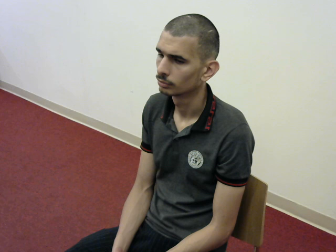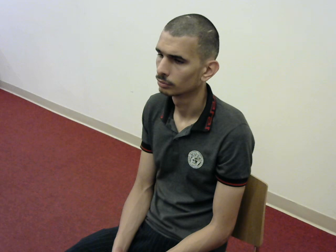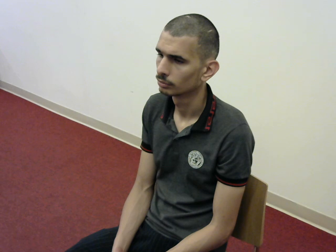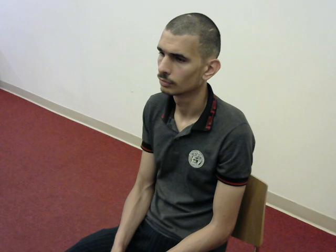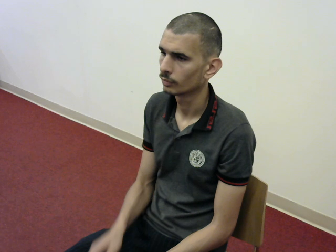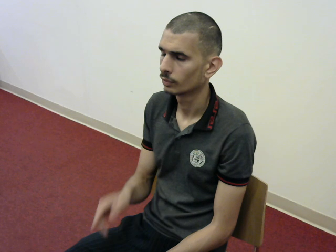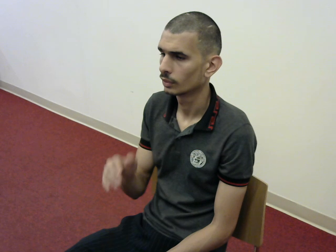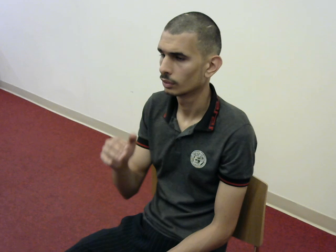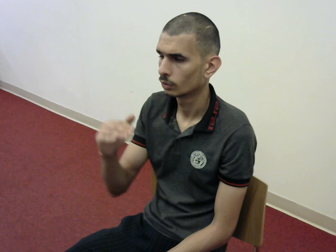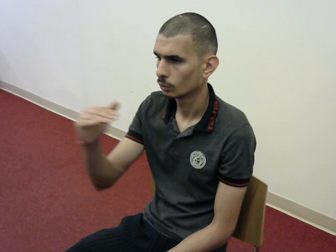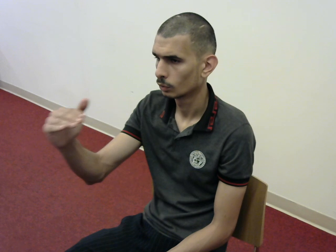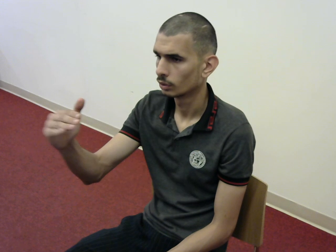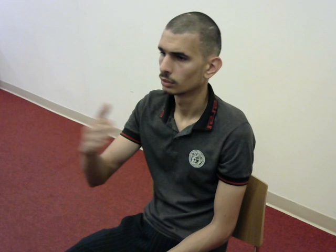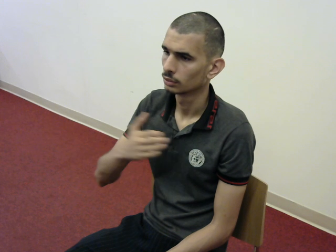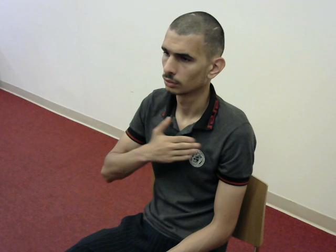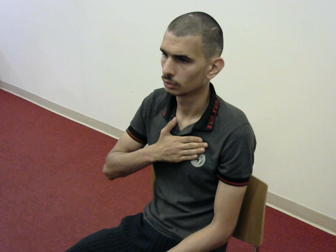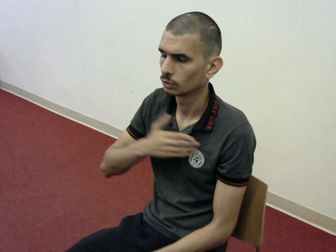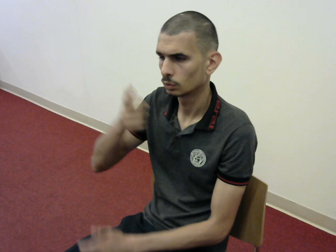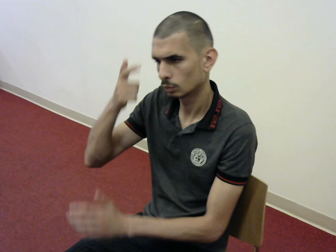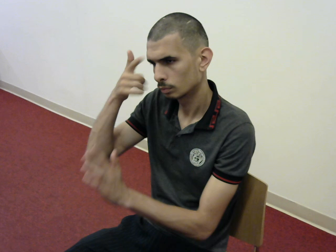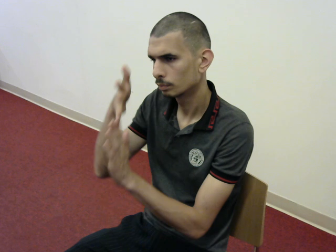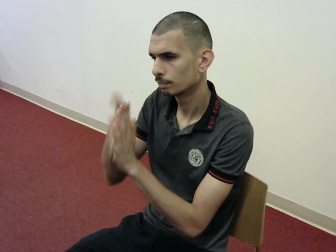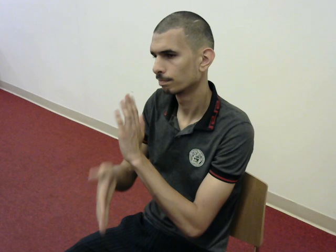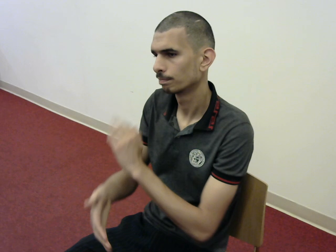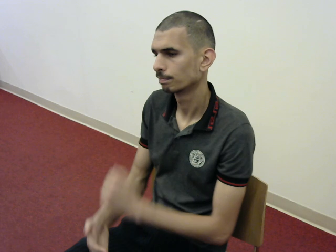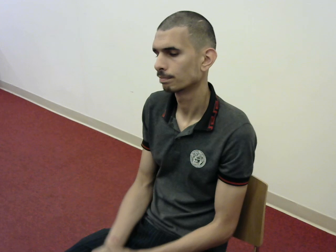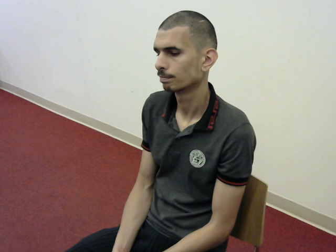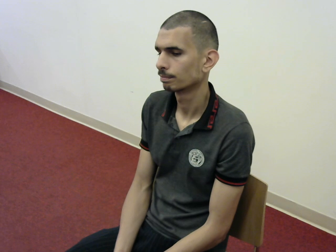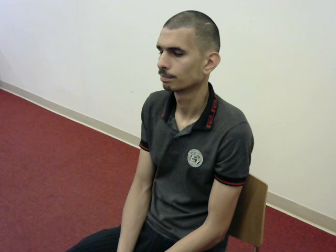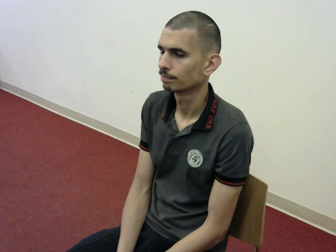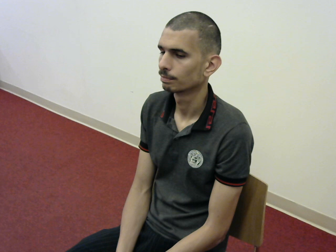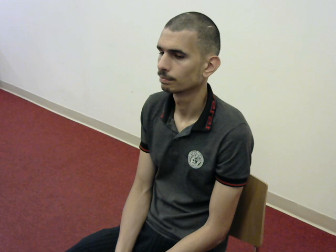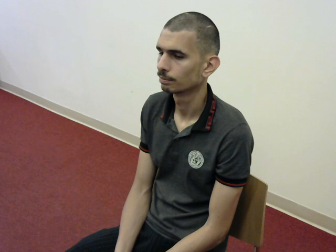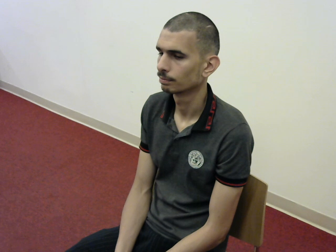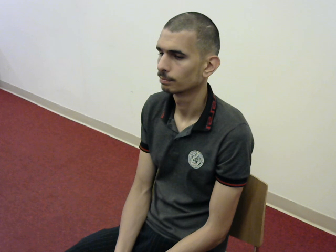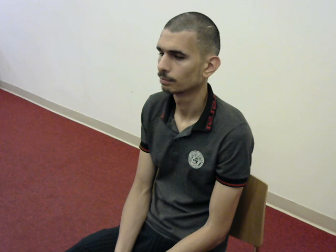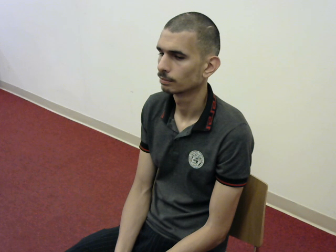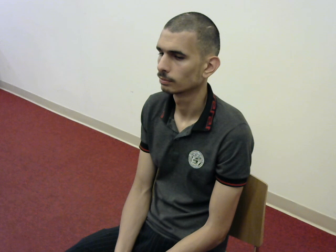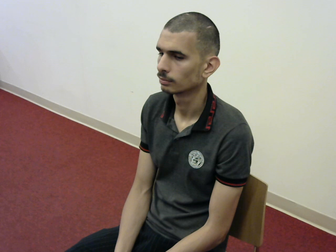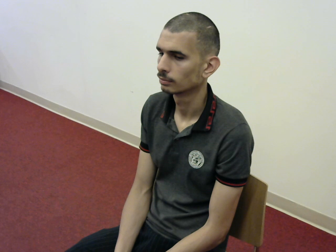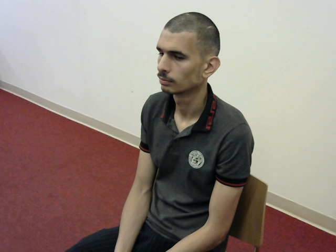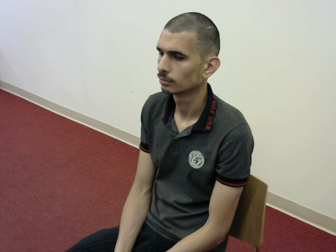Siz məni başa düşürsüz?